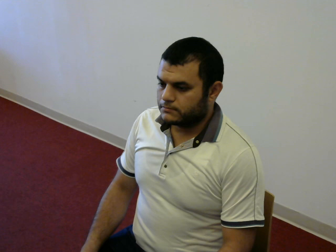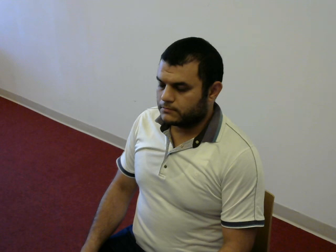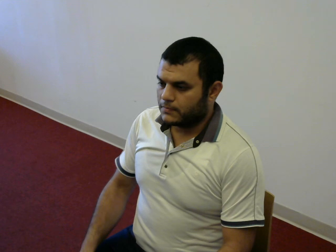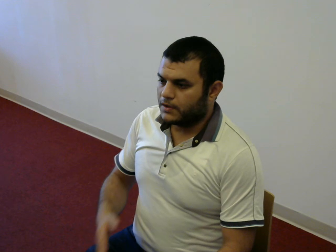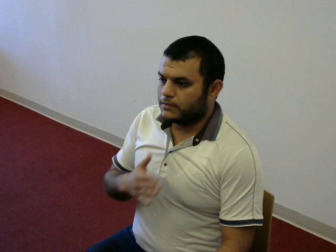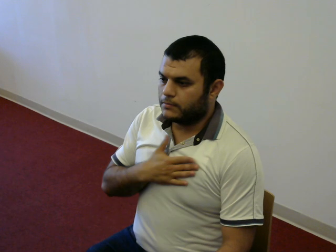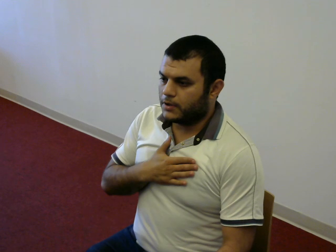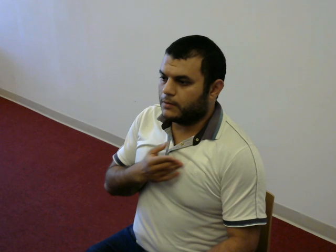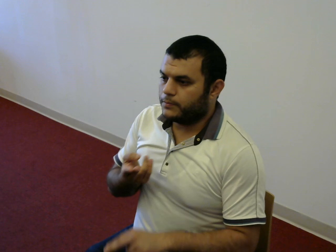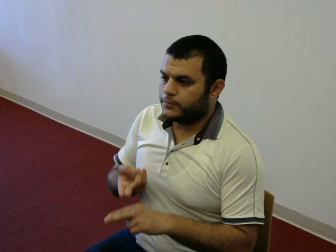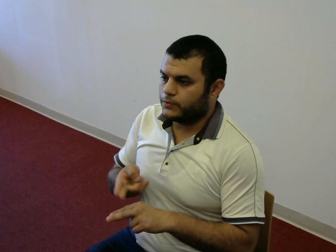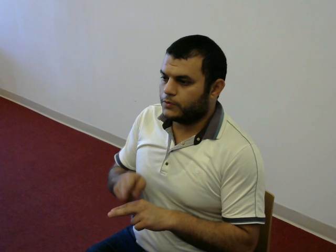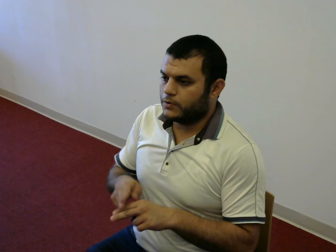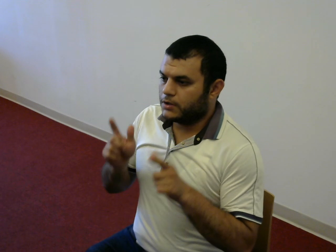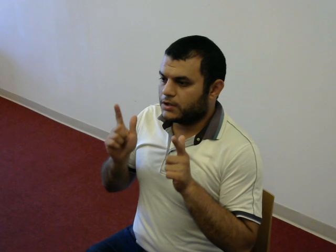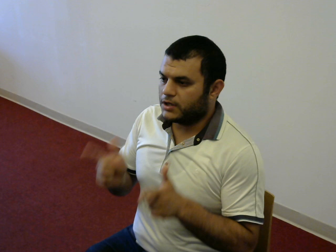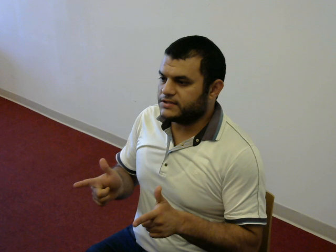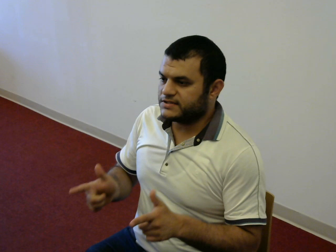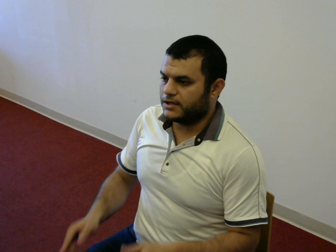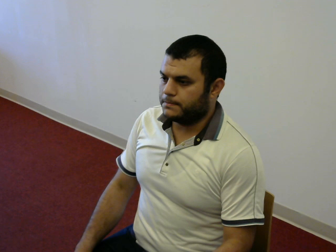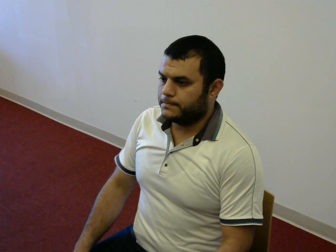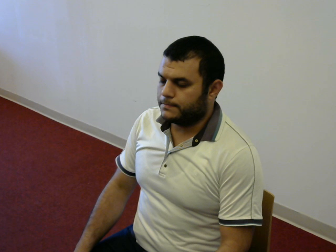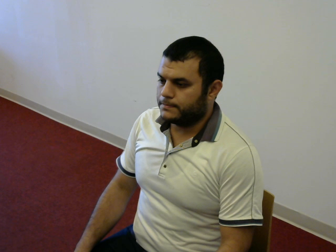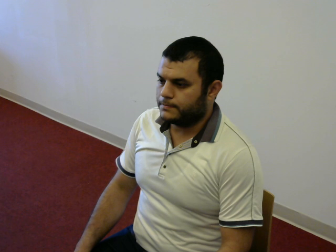Mən bununla razıyam